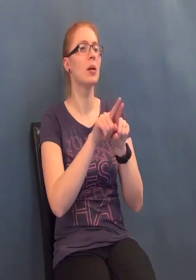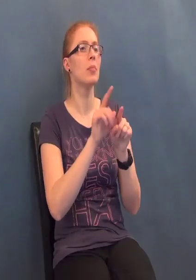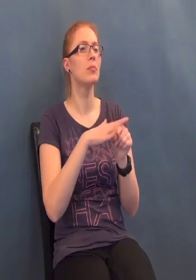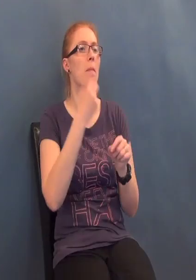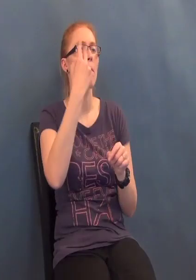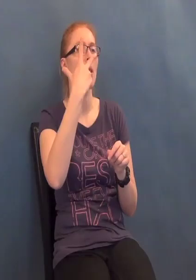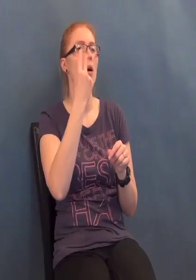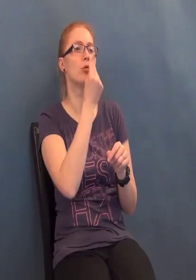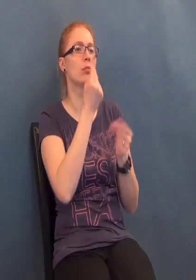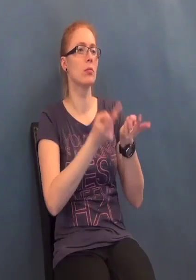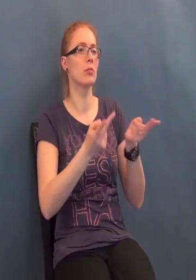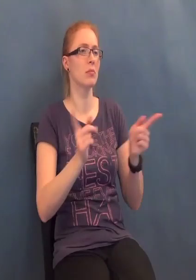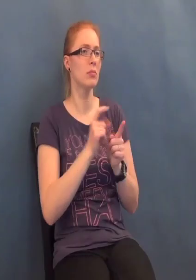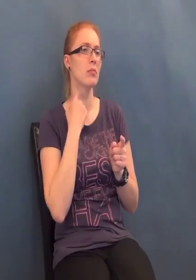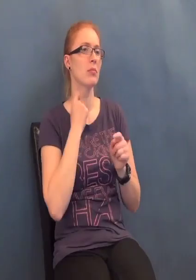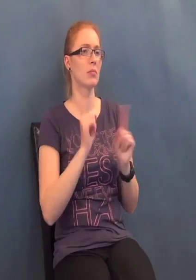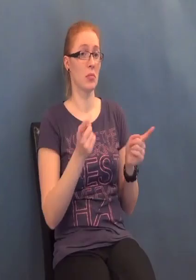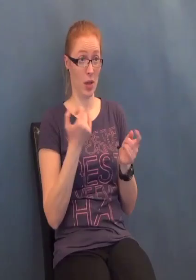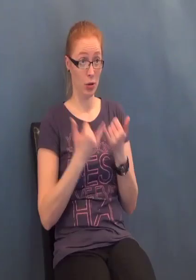I też na plaży nie wolno pić alkoholu.